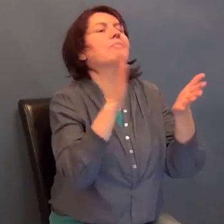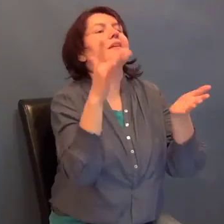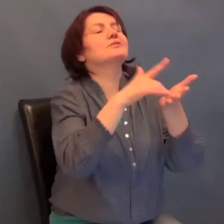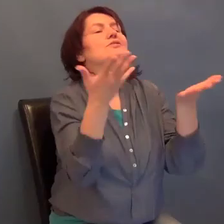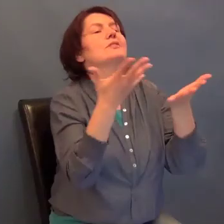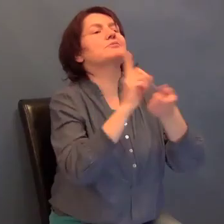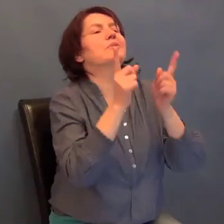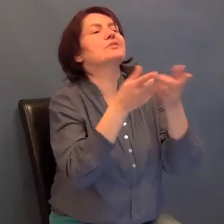A w którym miejscu? Gdzie się spotkamy?